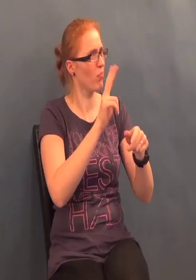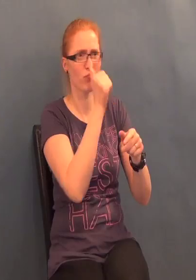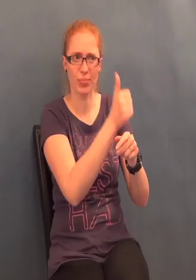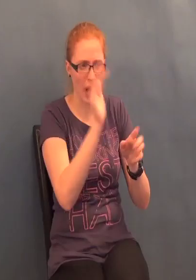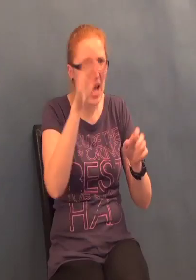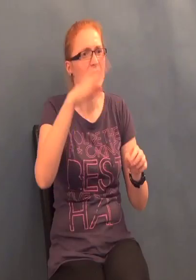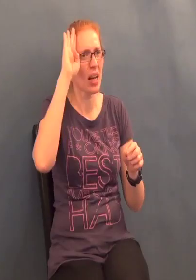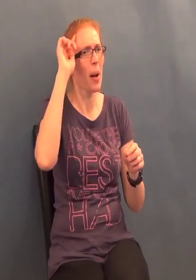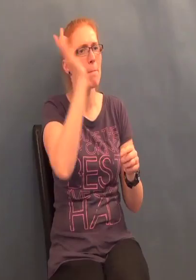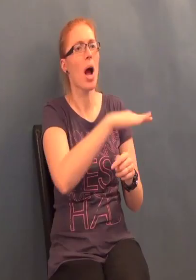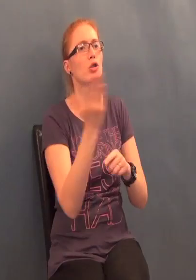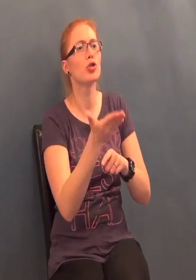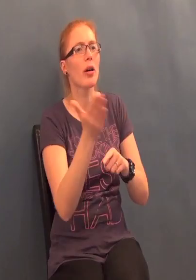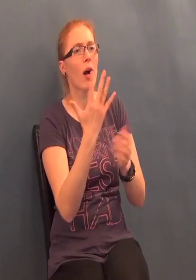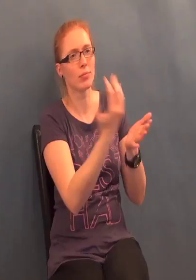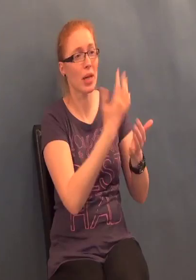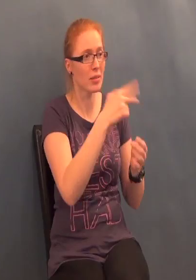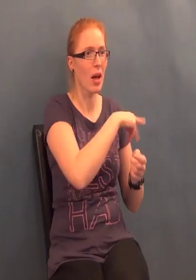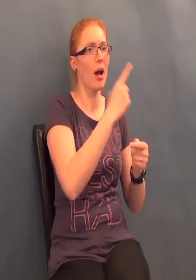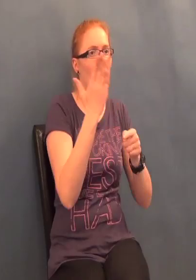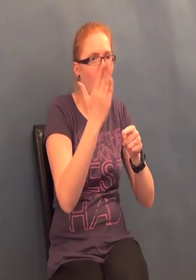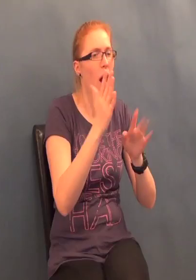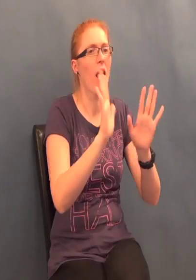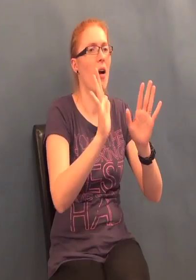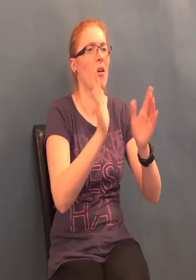Strażak chce już wyważać drzwi toporem, ale rezygnuje.